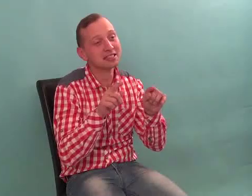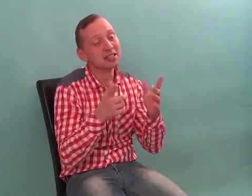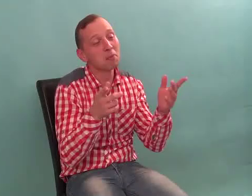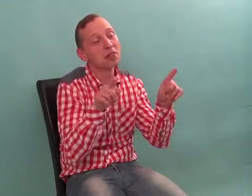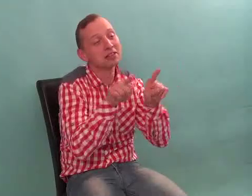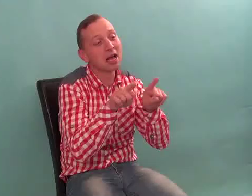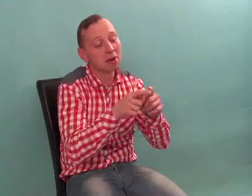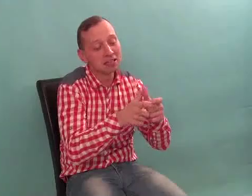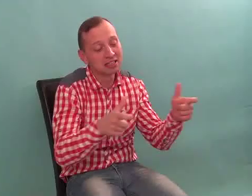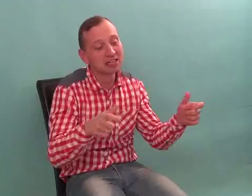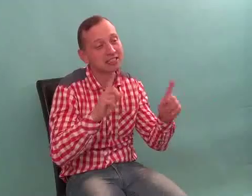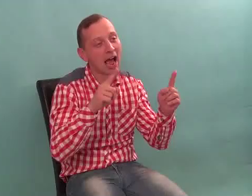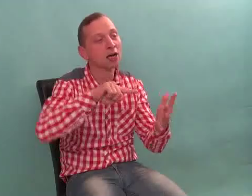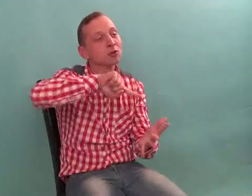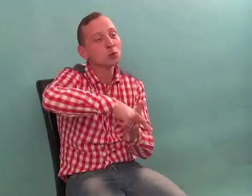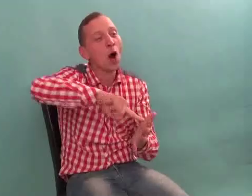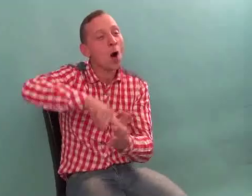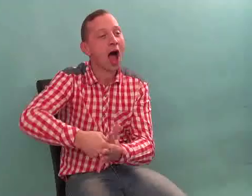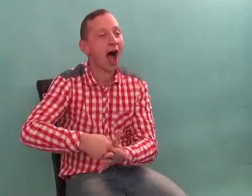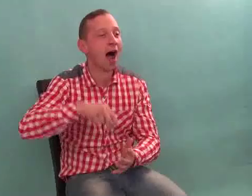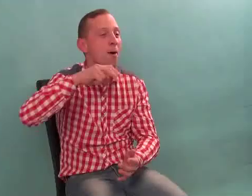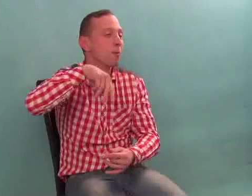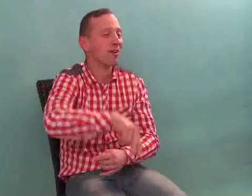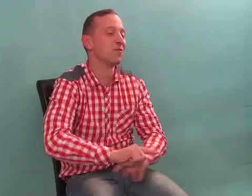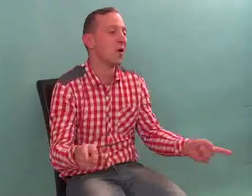Być może zakaz, dlatego, że jest dziura, to dlatego nie wolno.